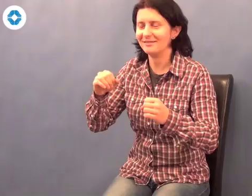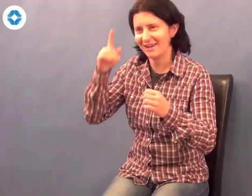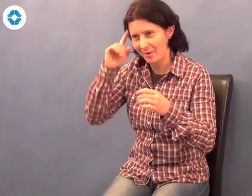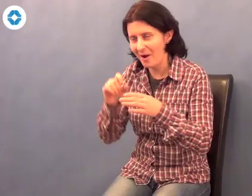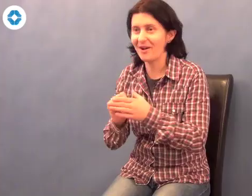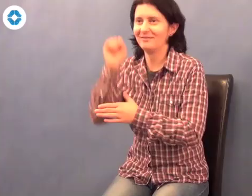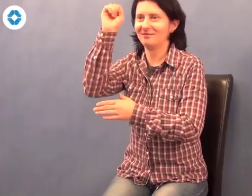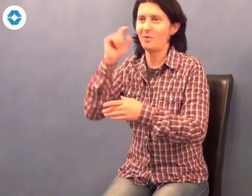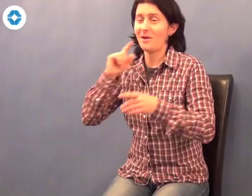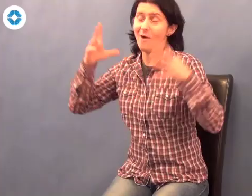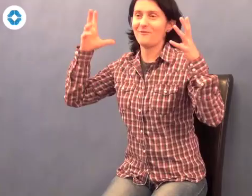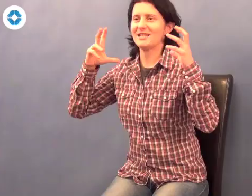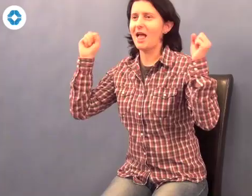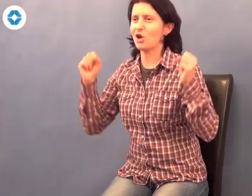Jeleń się poruszył, jego głowa się uniosła i chłopak się wystraszył.